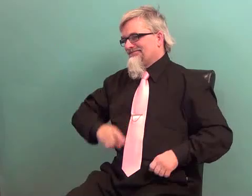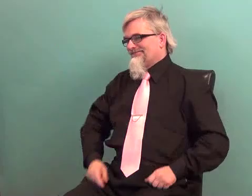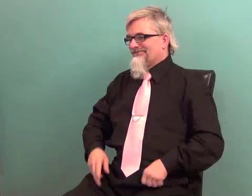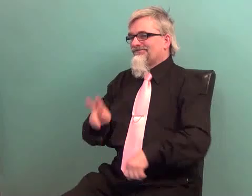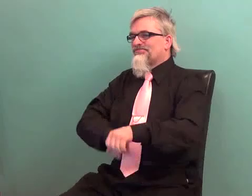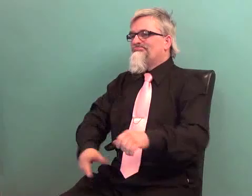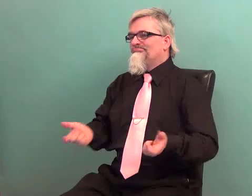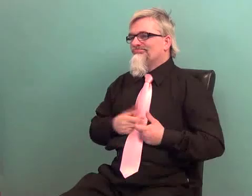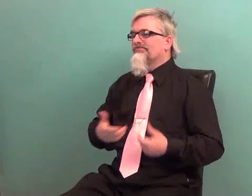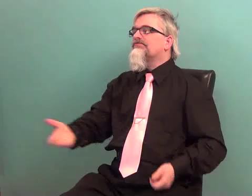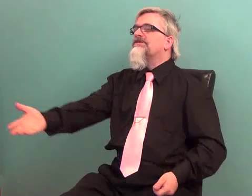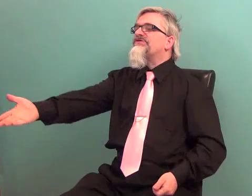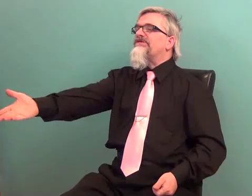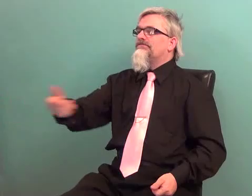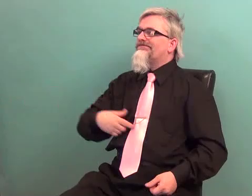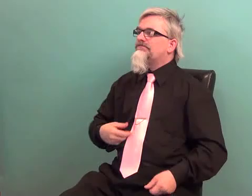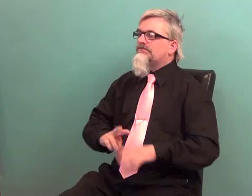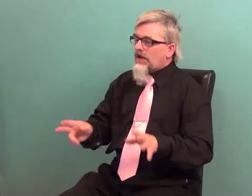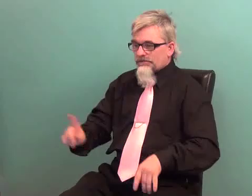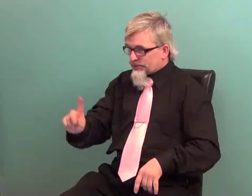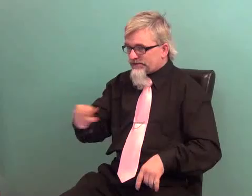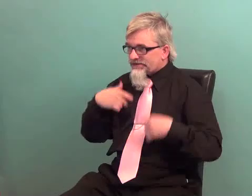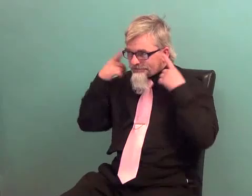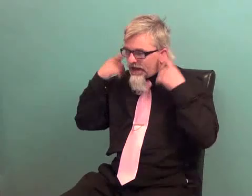Policja mnie złapała i zaczęła coś do mnie gadać, a ja odpowiedziałem w języku migowym, że nie słyszę.